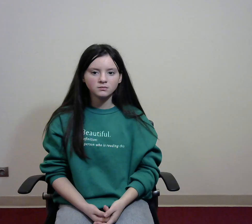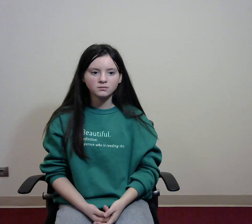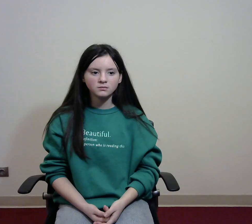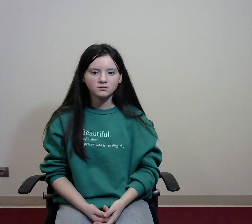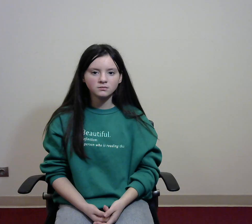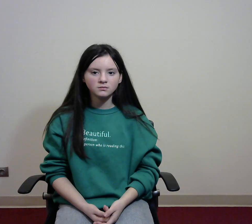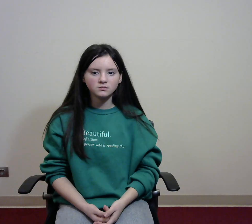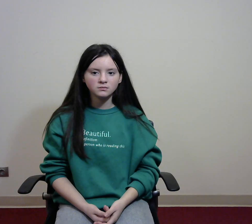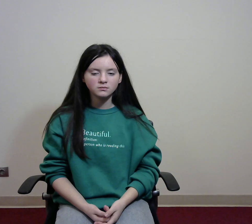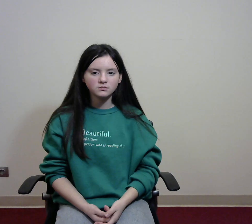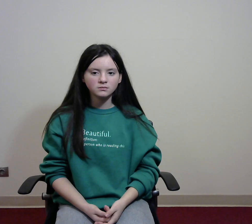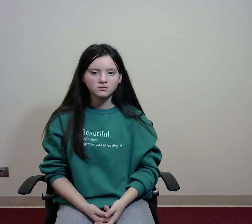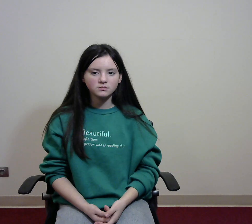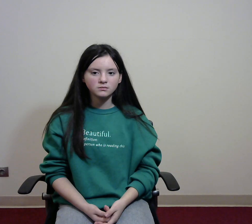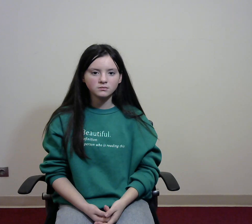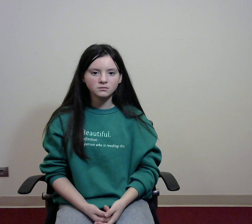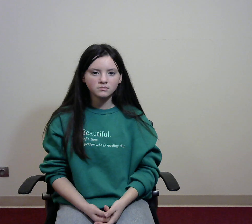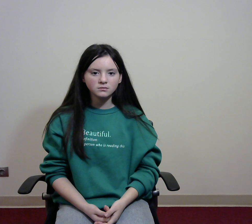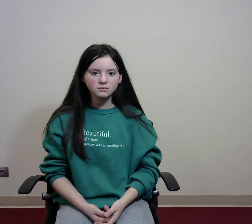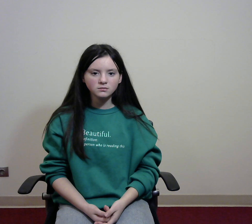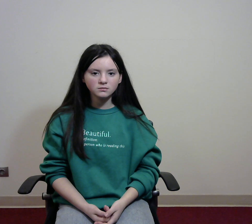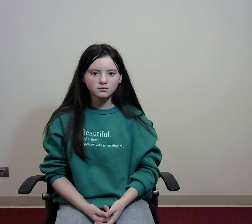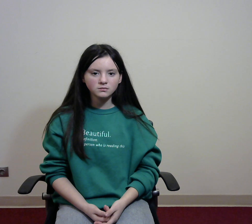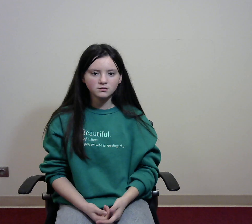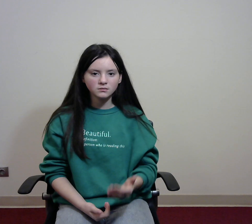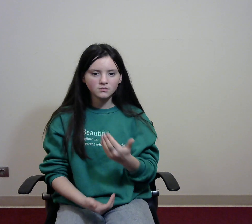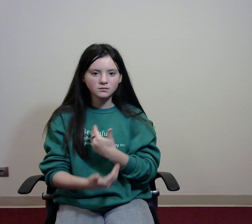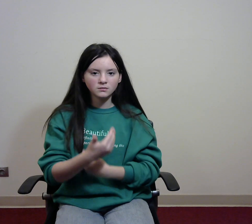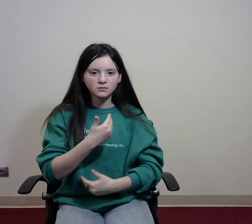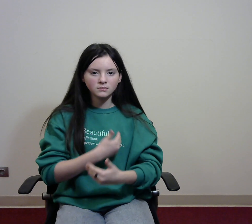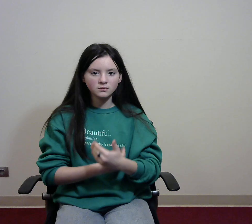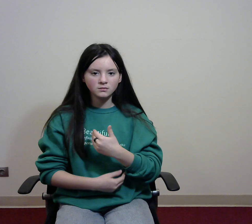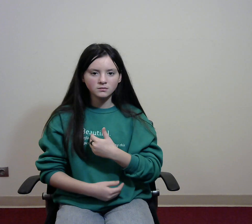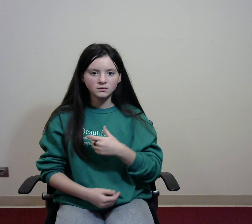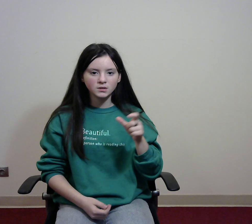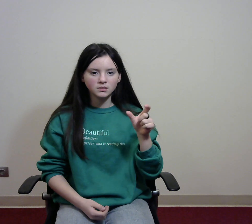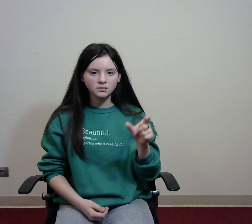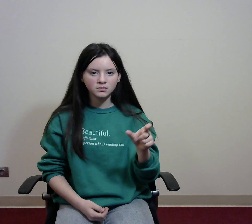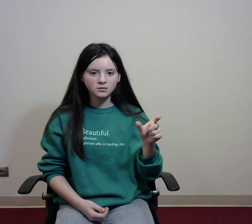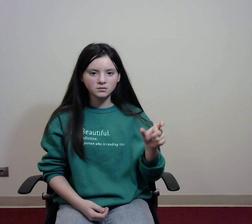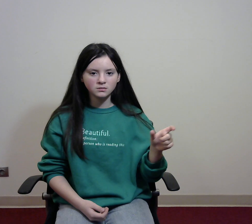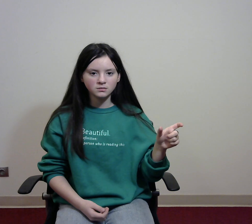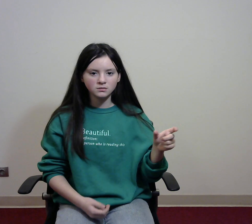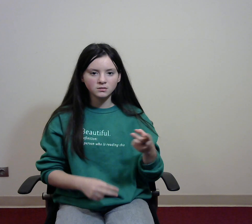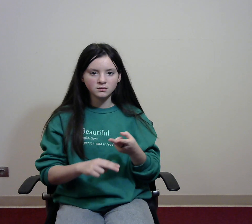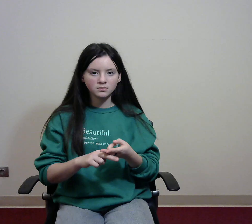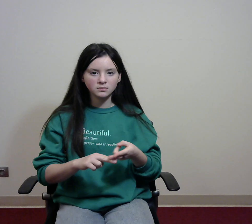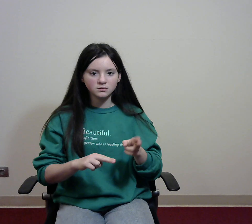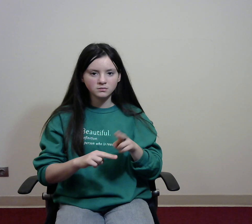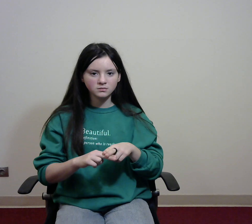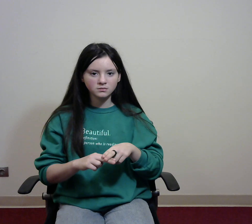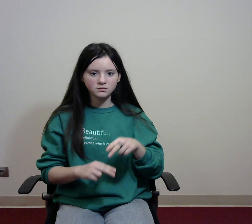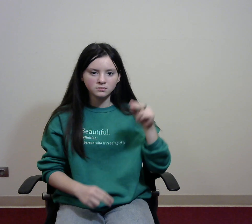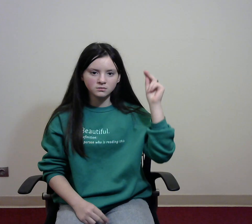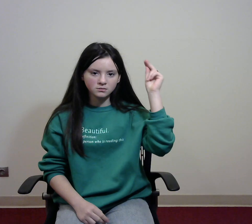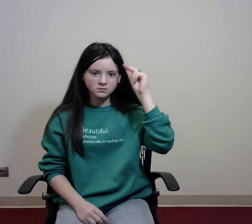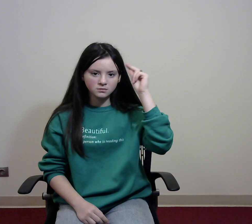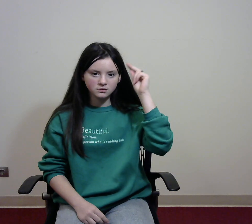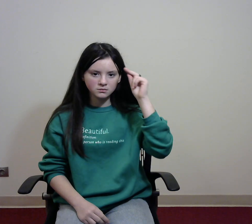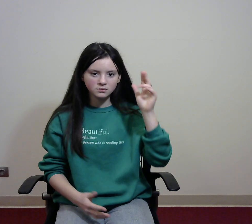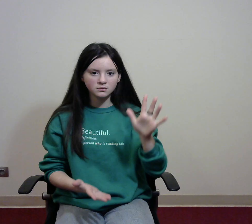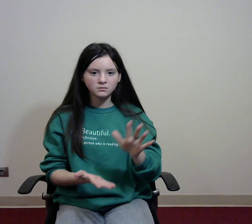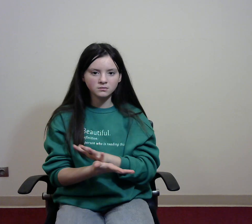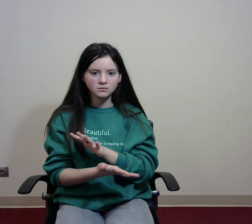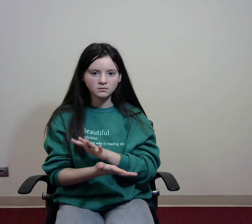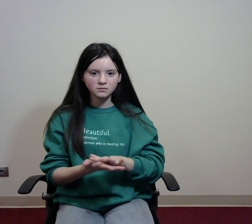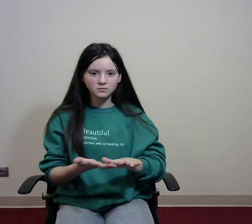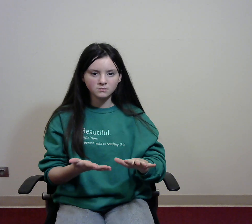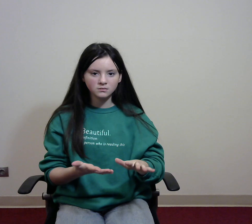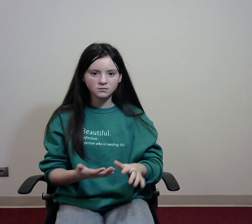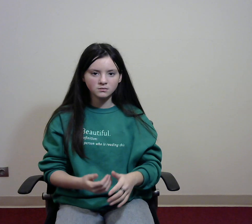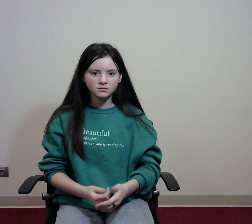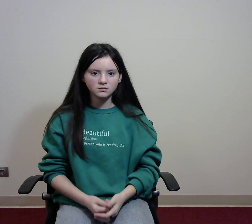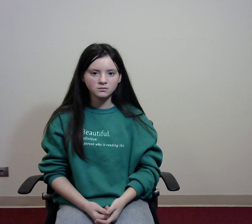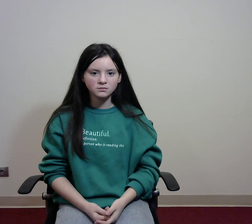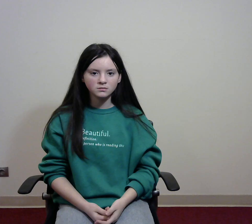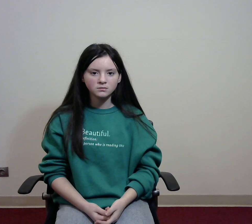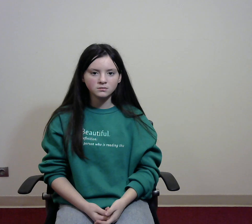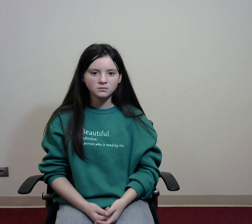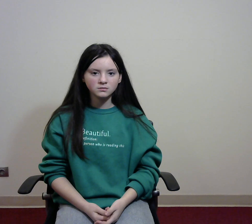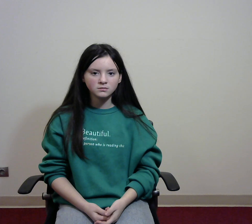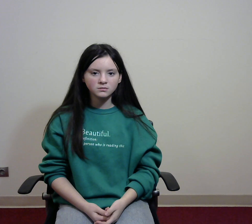Əlilliyi olan şəxslərə təhsil pulsuzdur